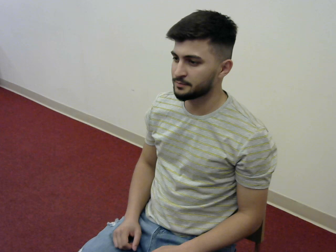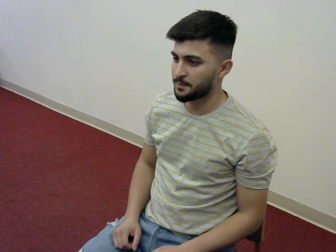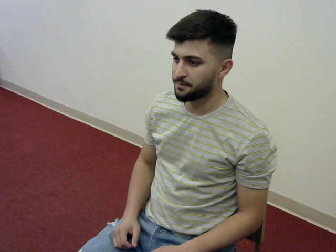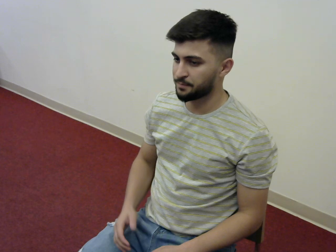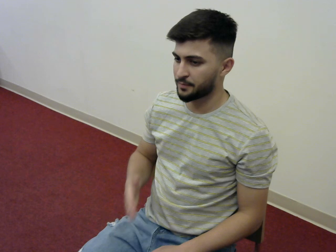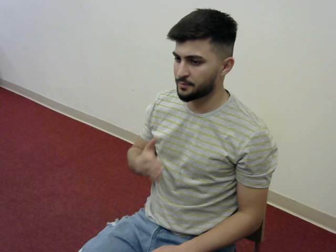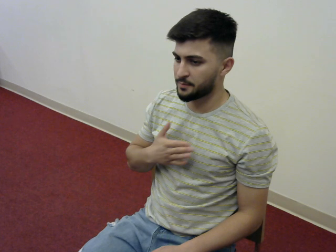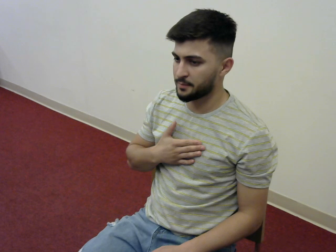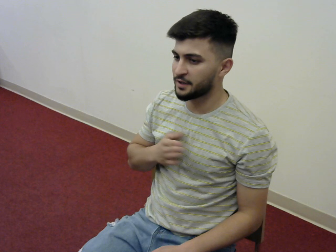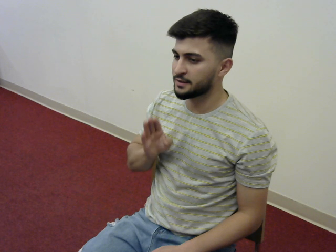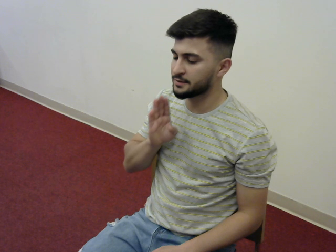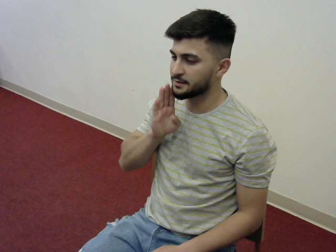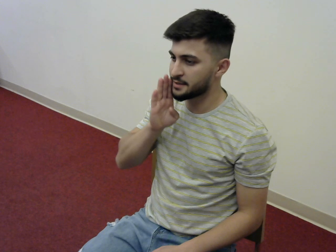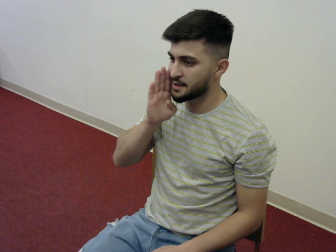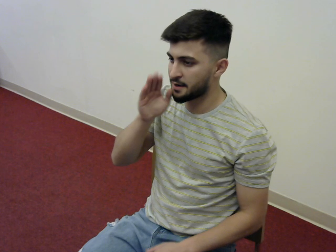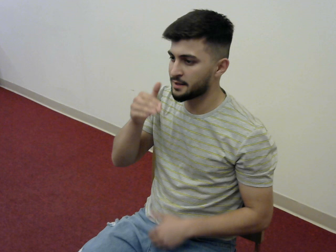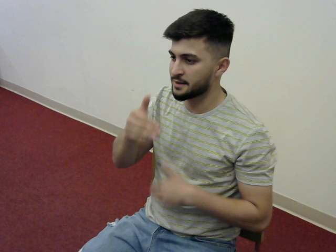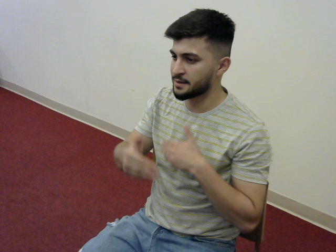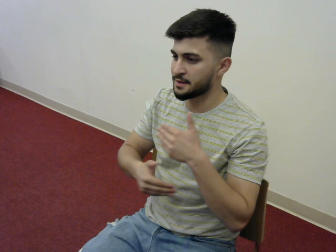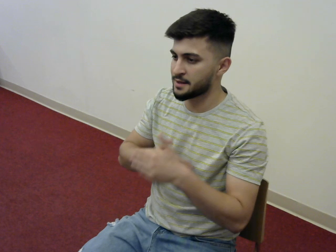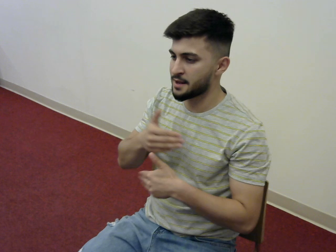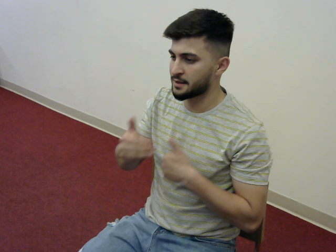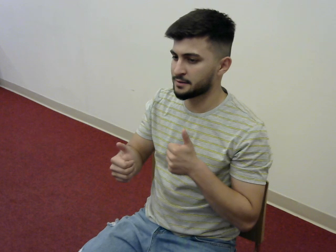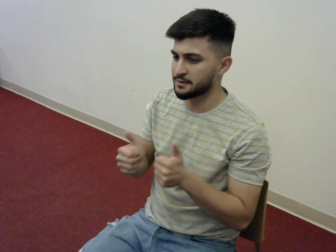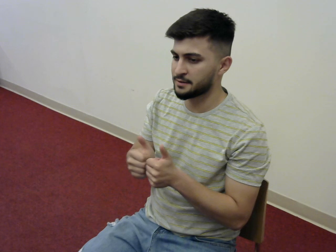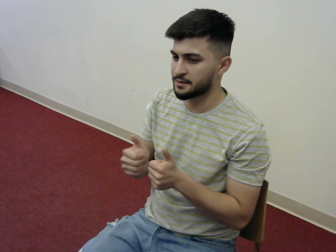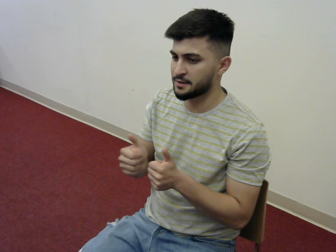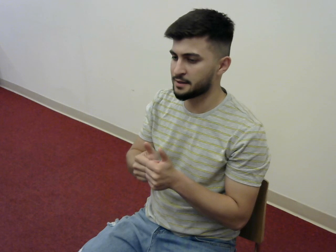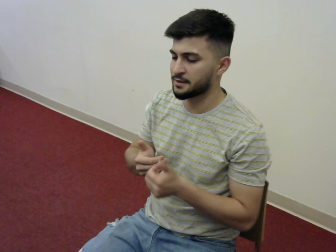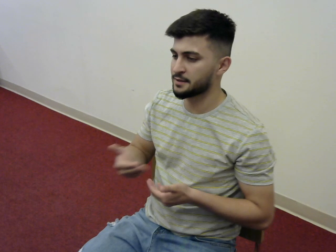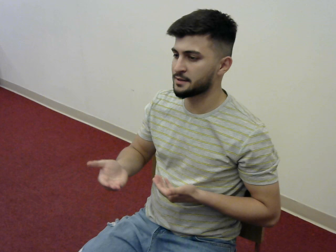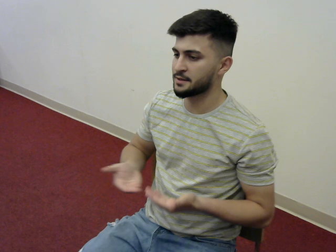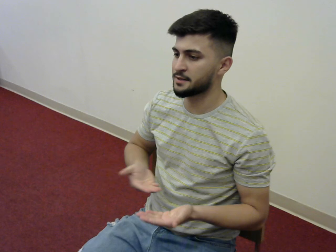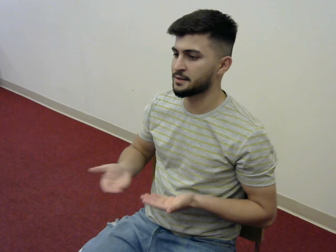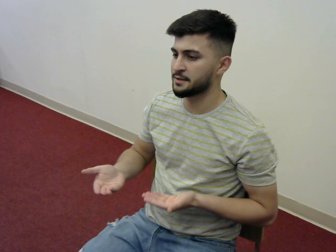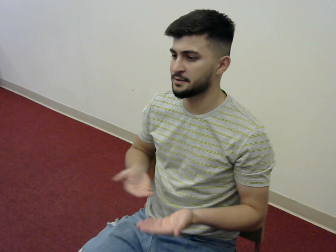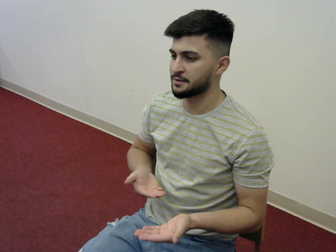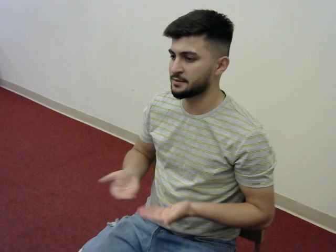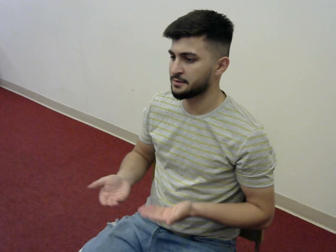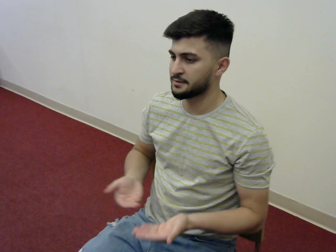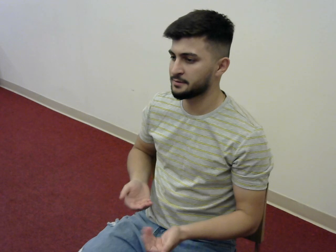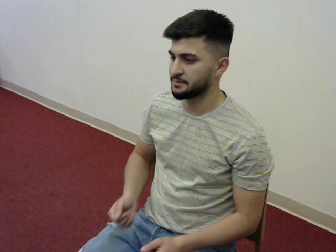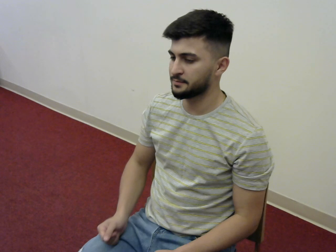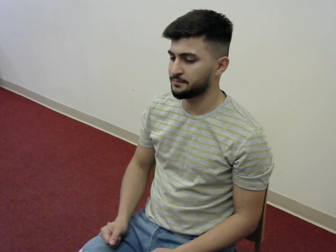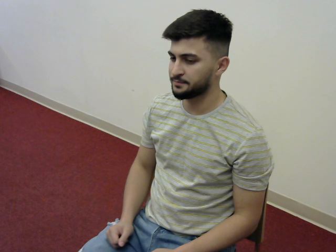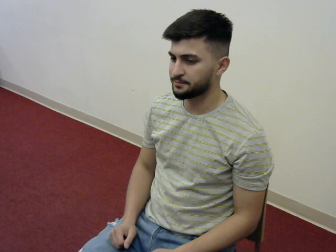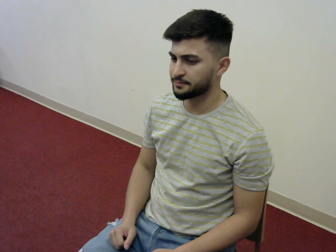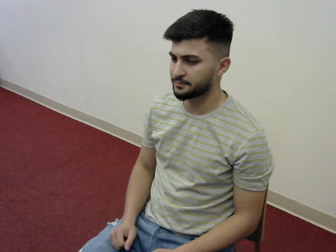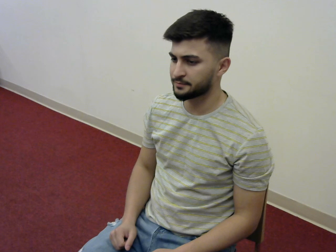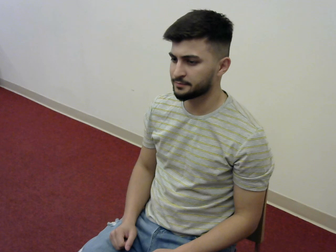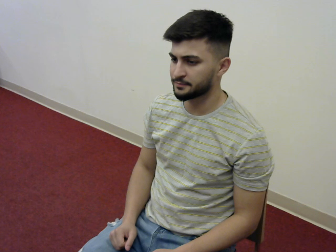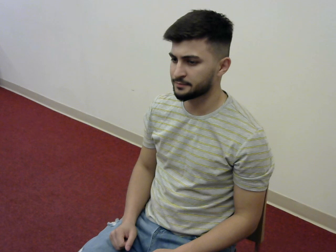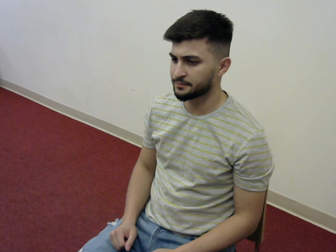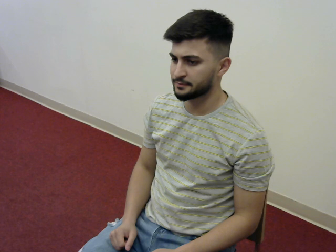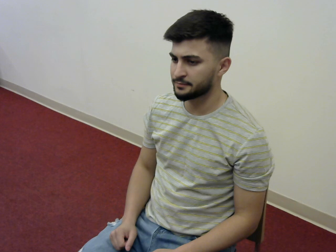Mən səhərlər dənizin kənarında gəzirəm